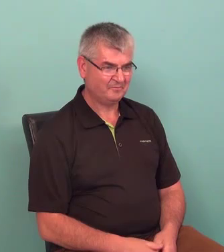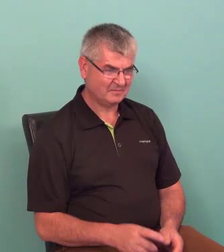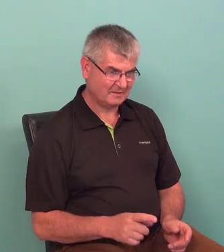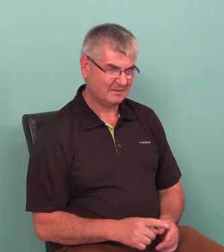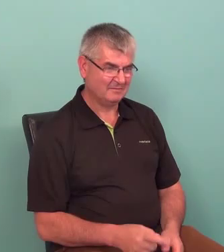Tak samo.